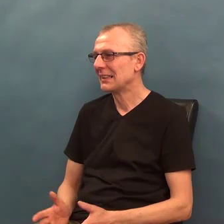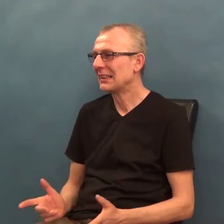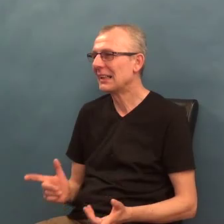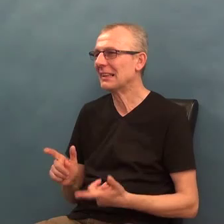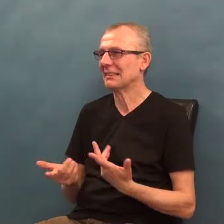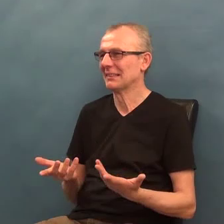Ale.